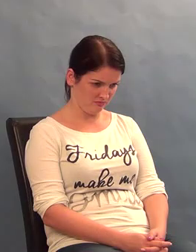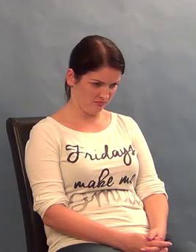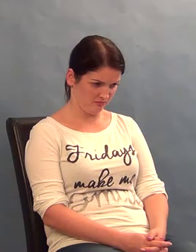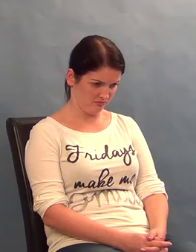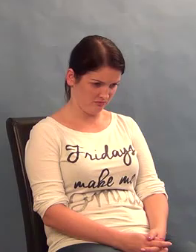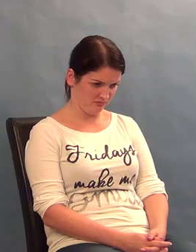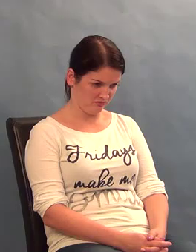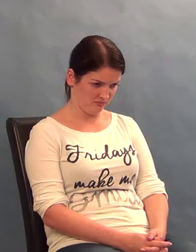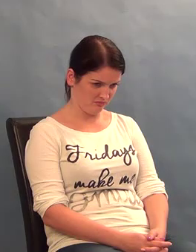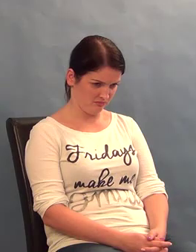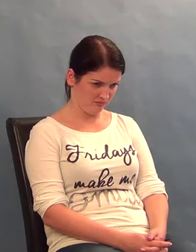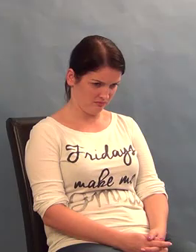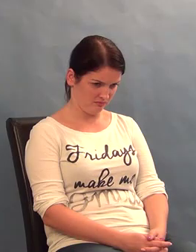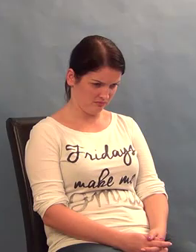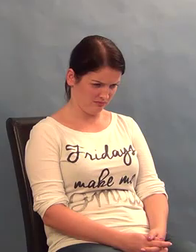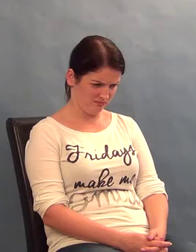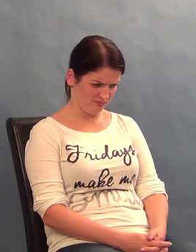Zakaz picia alkoholu.